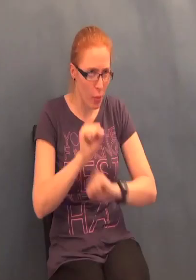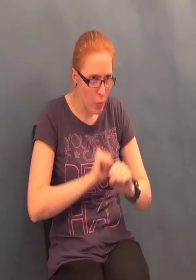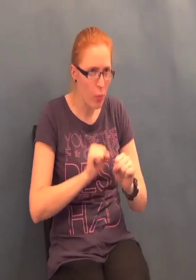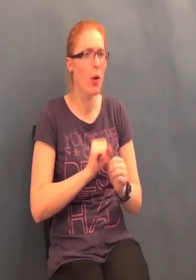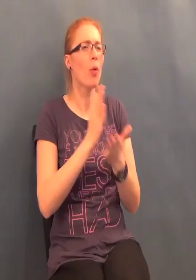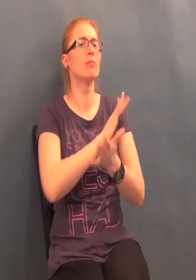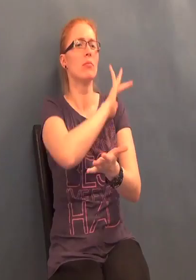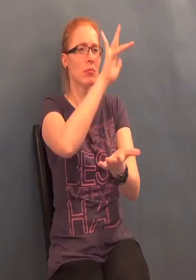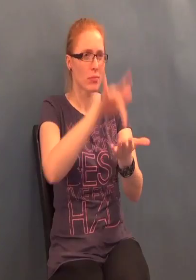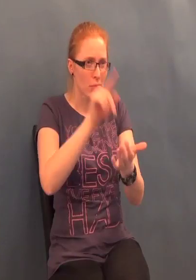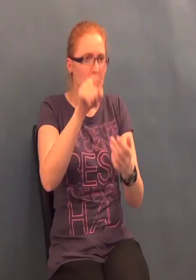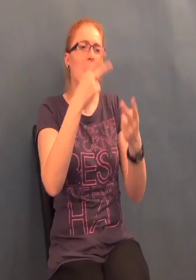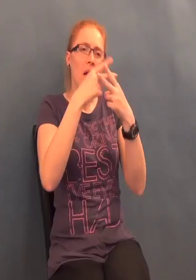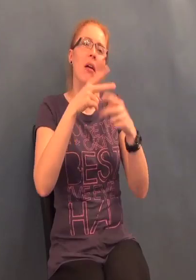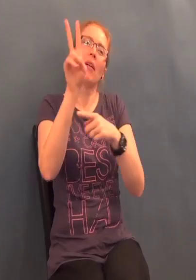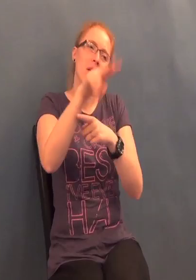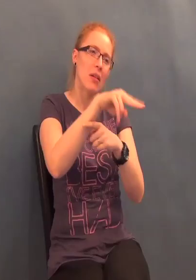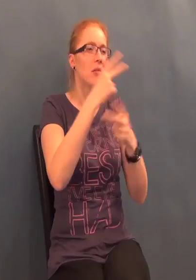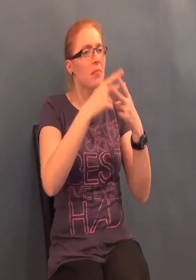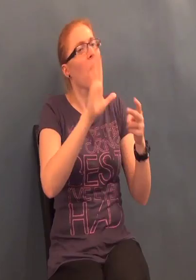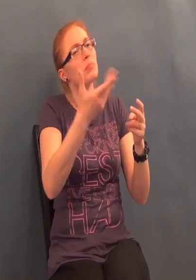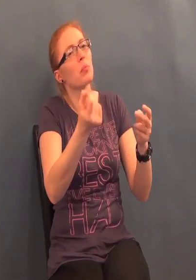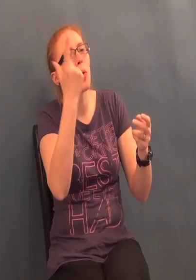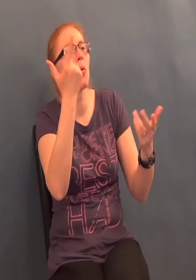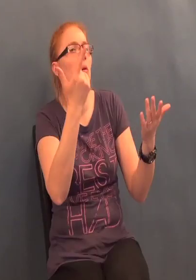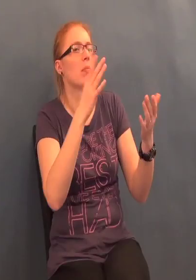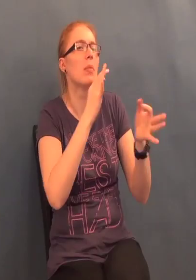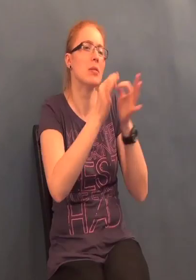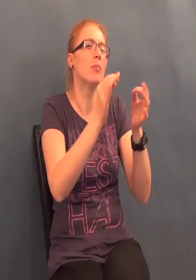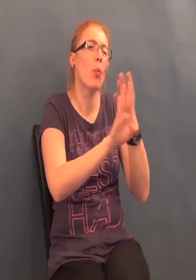Docierają na miejsce, zwiedzają różne muzea i historyczne miejsca.